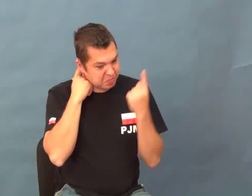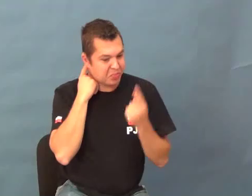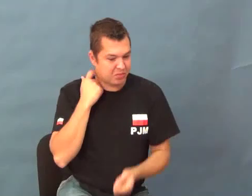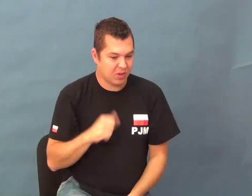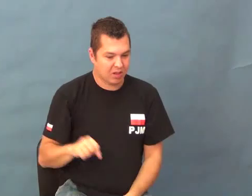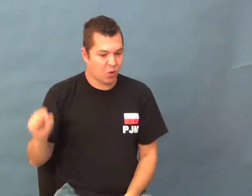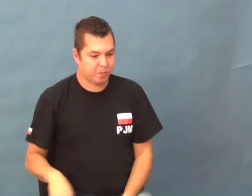Atom.